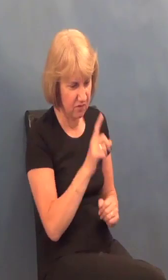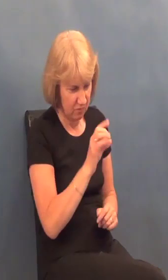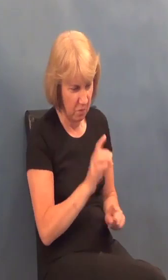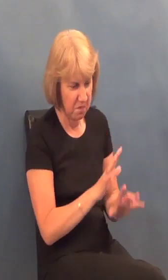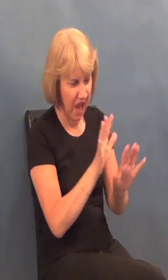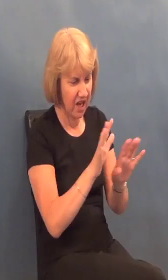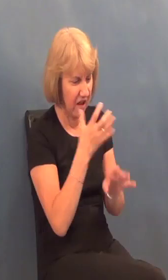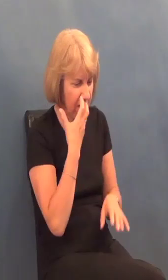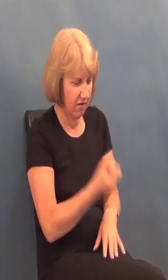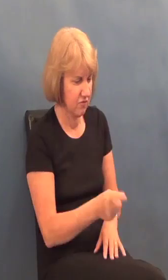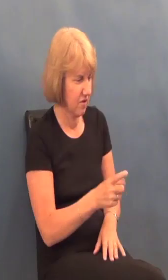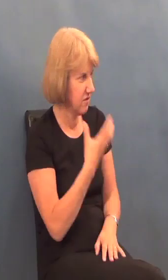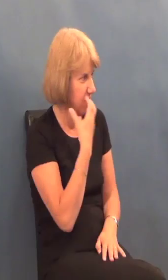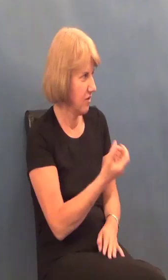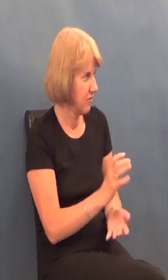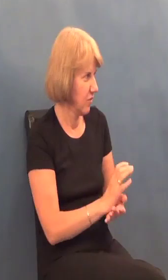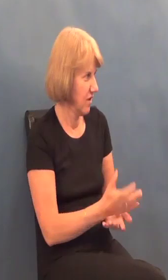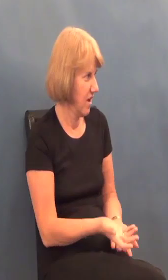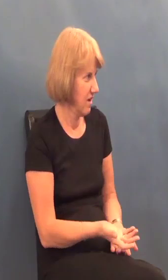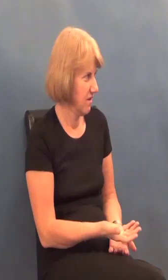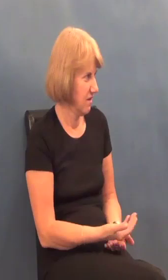Ta para wygląda mi na oznaczenie gorąca, oznacza to gorącą bułkę.